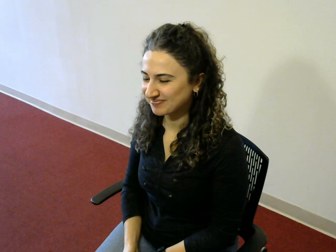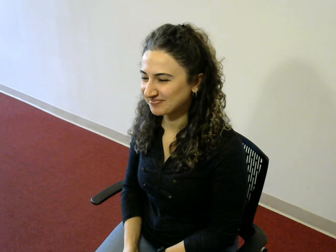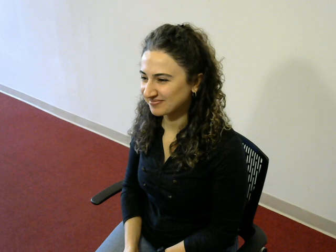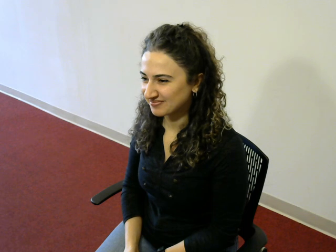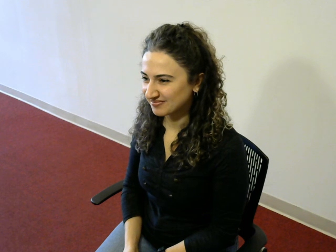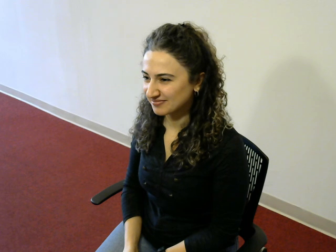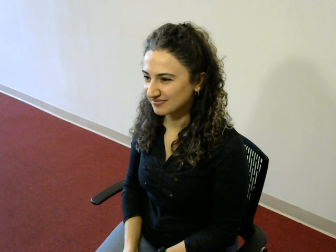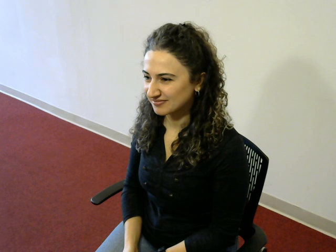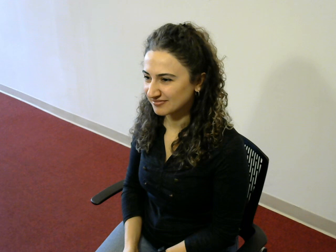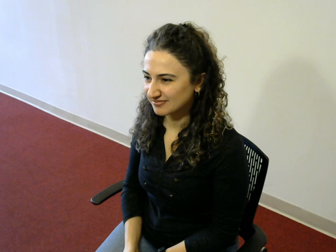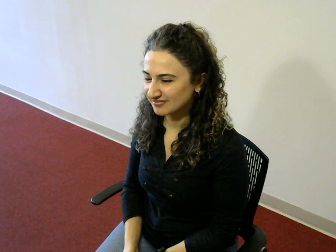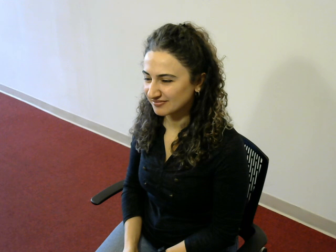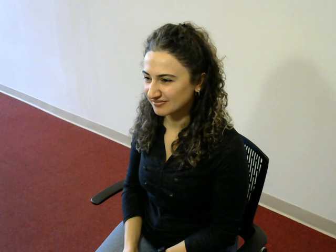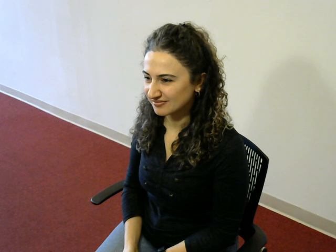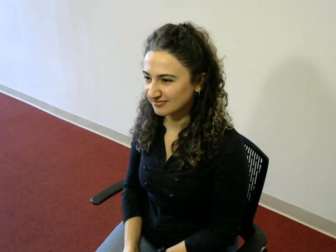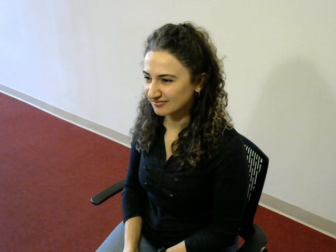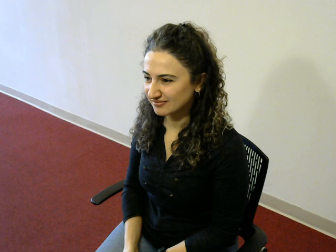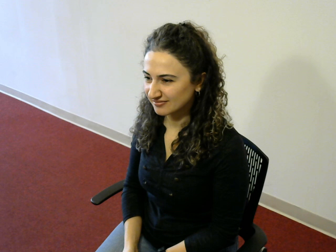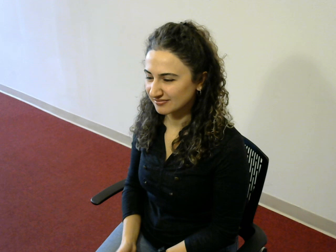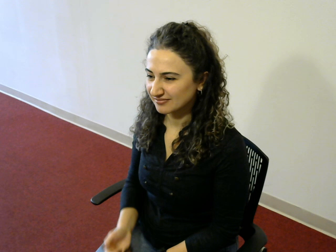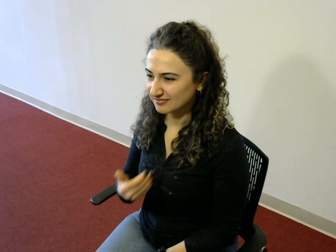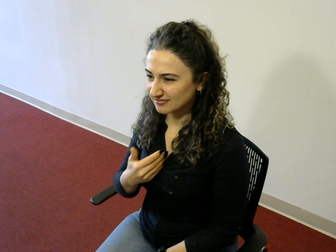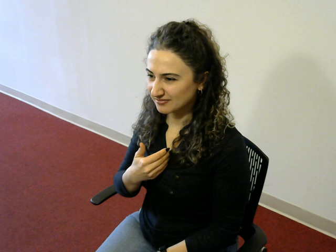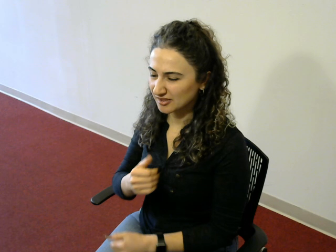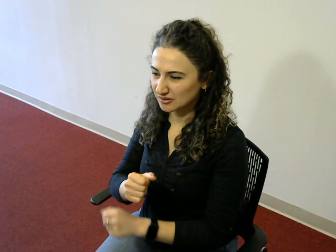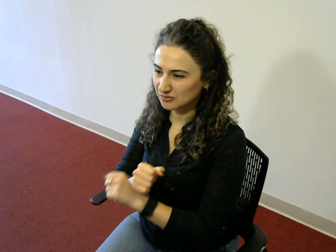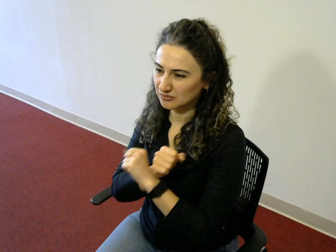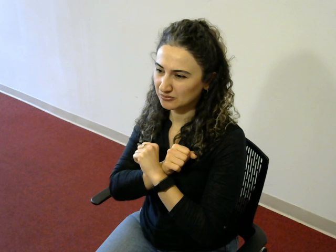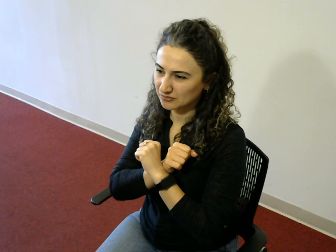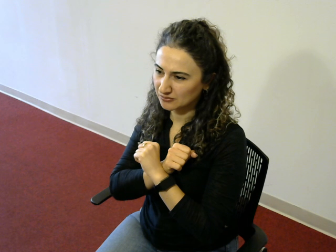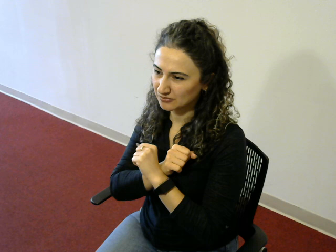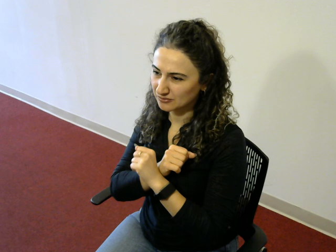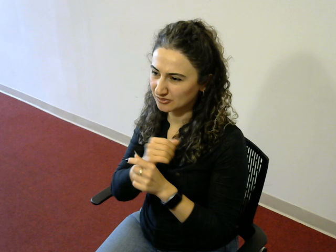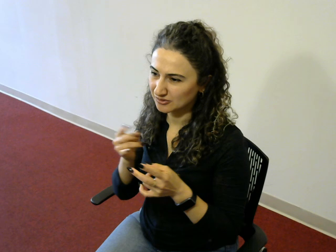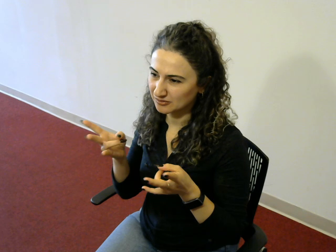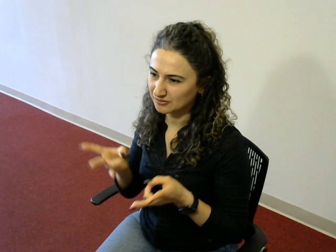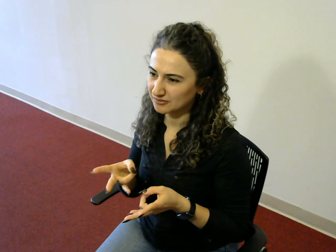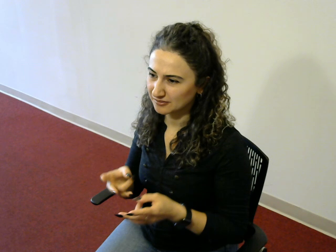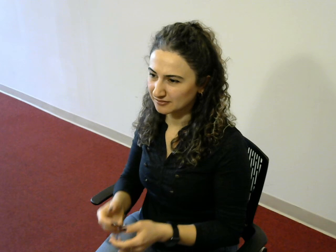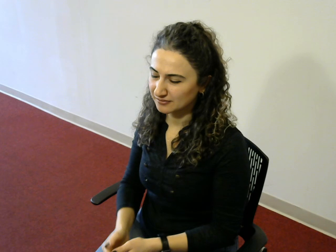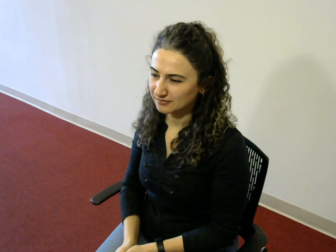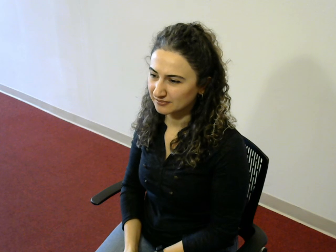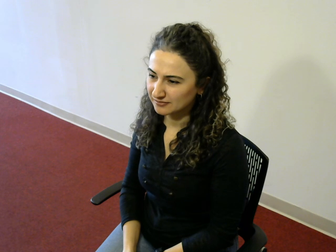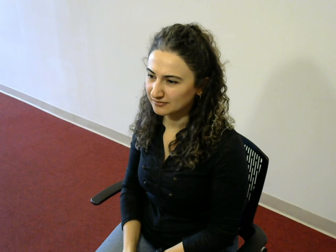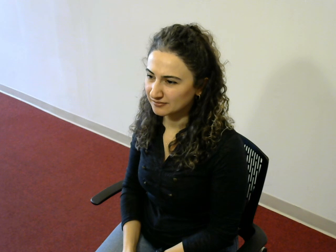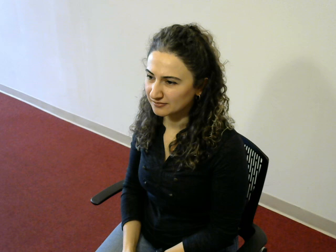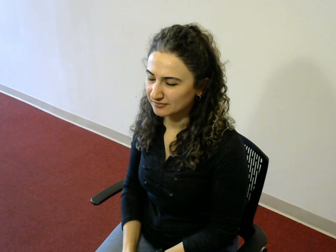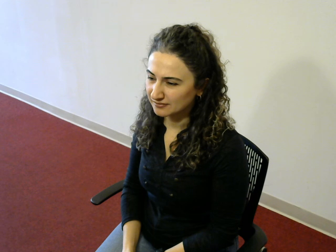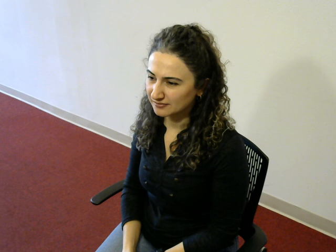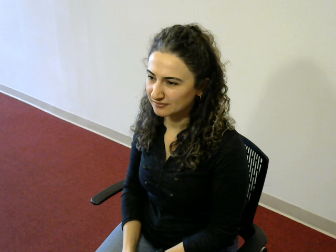Mənə istirahət etmək lazımdır